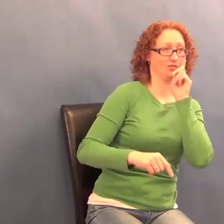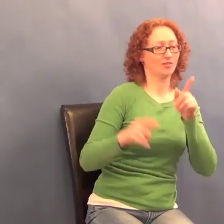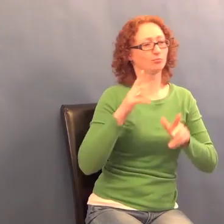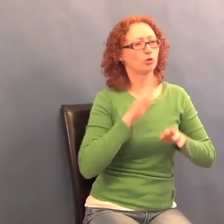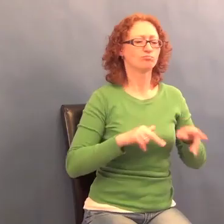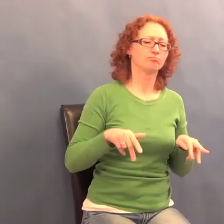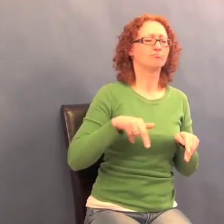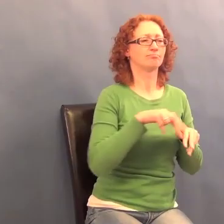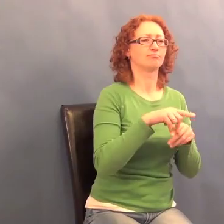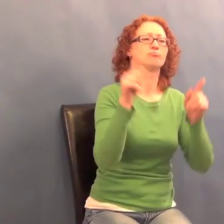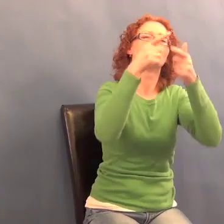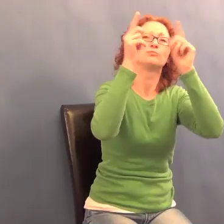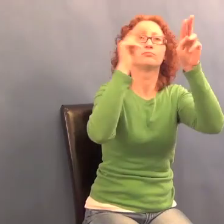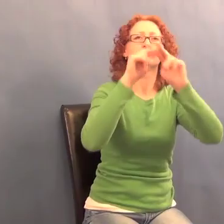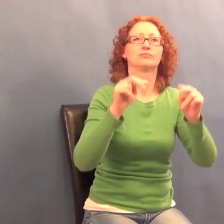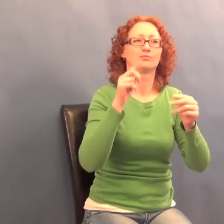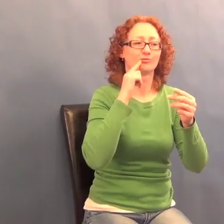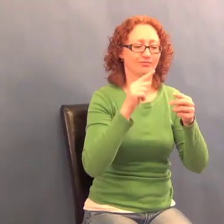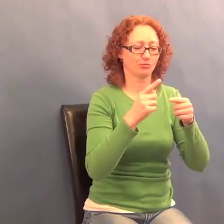Policjant się przechadza i patrzy na Charliego Chaplina, jak on pracuje.